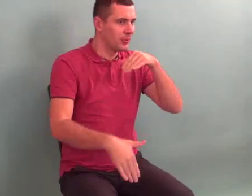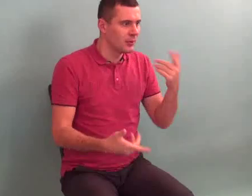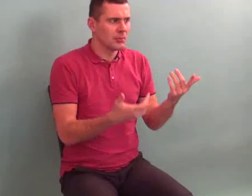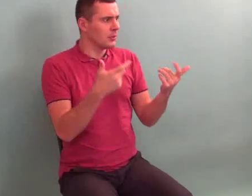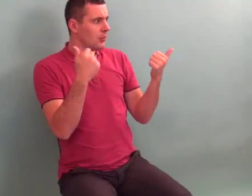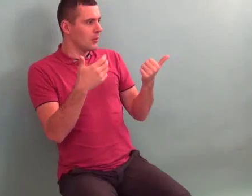Mężczyzna pyta: "O co chodzi"?